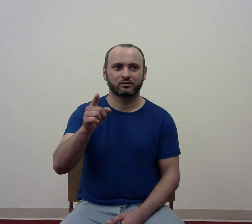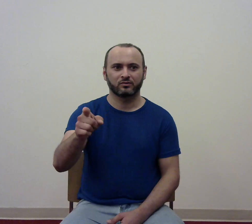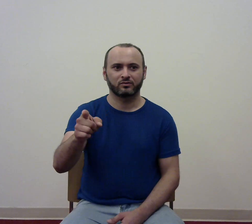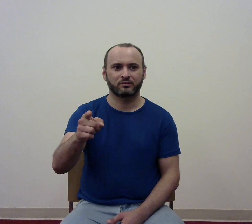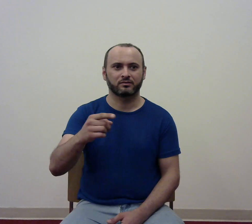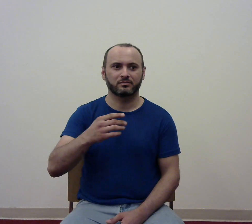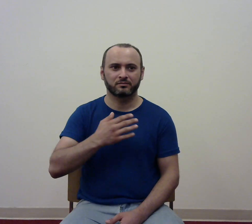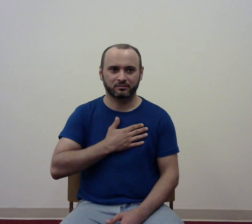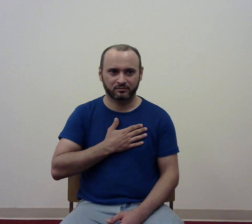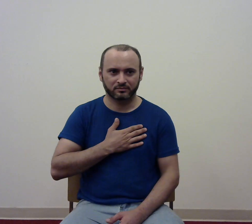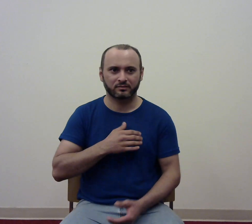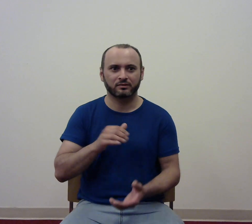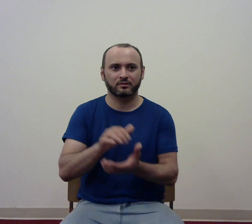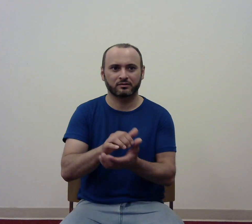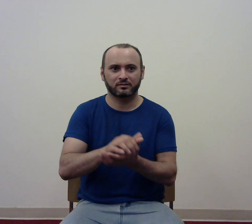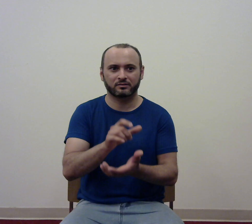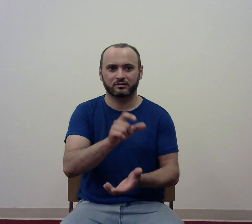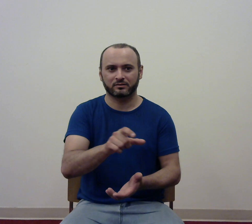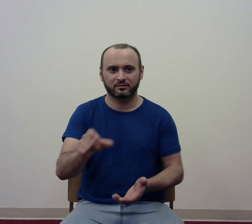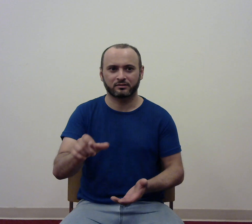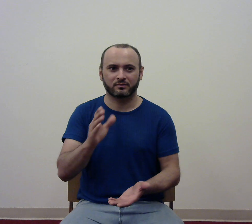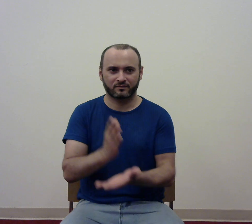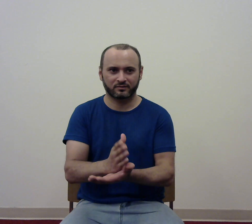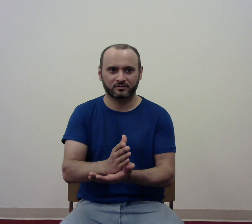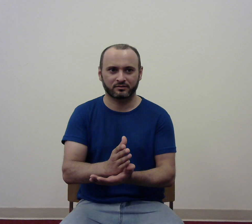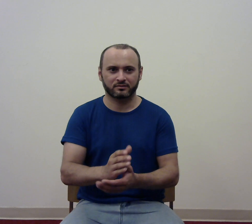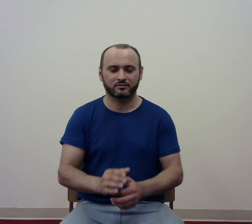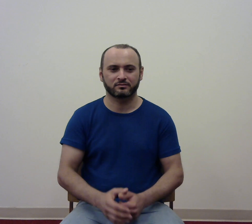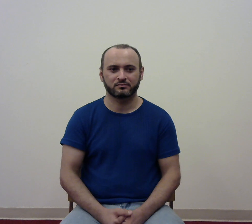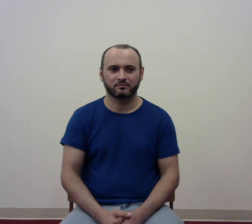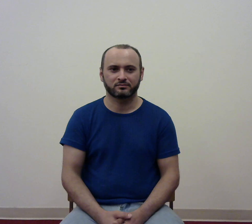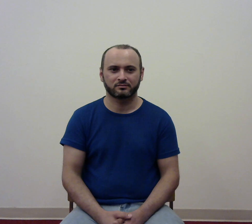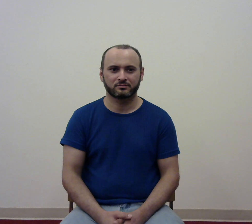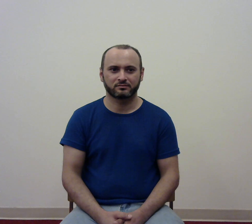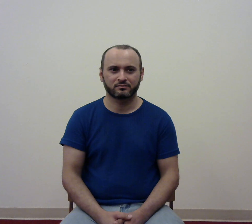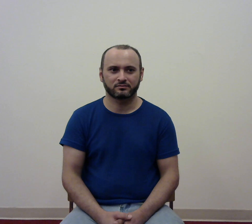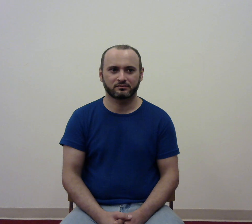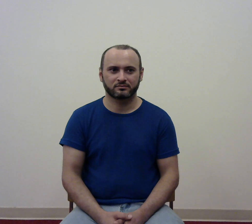Orda mənim tanıdığım insanlar var